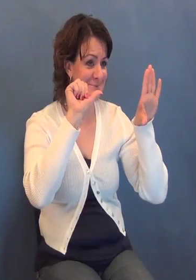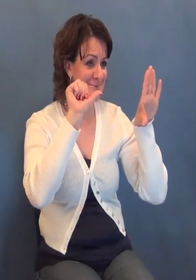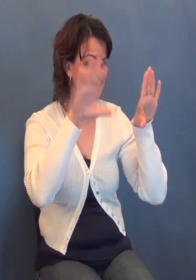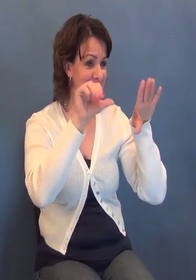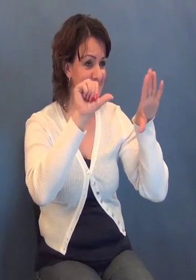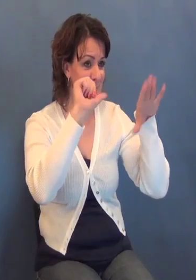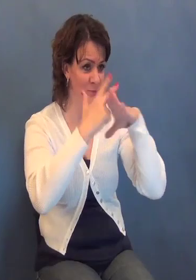O szóstej...